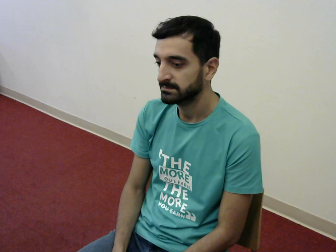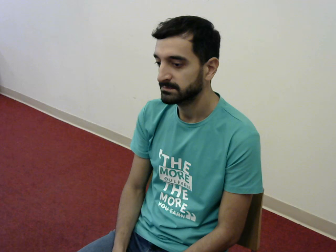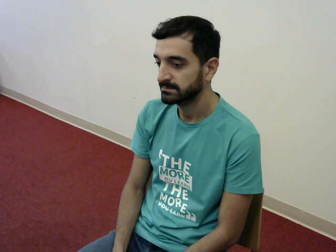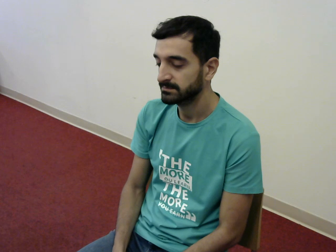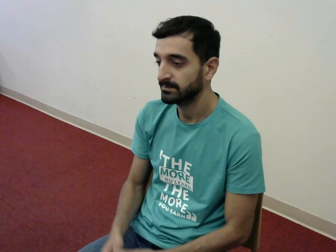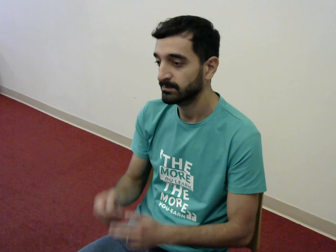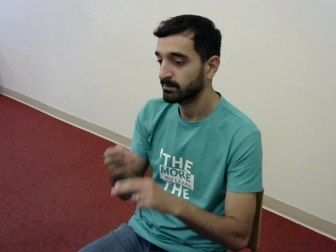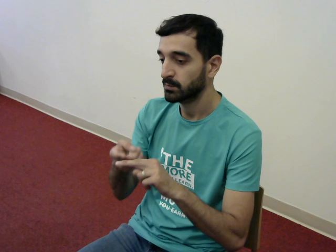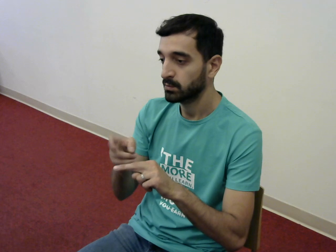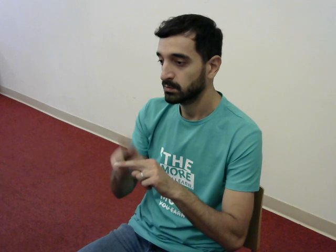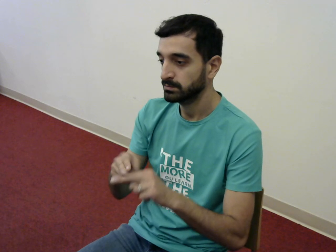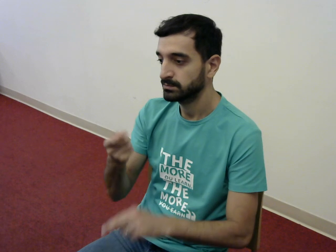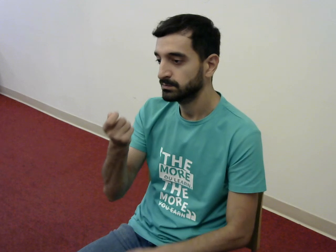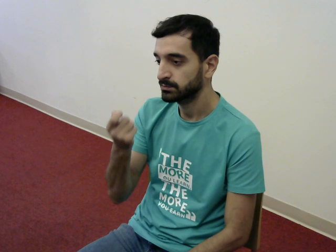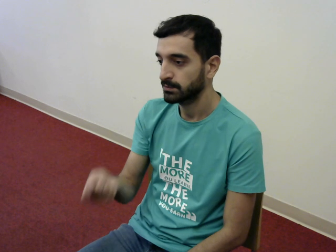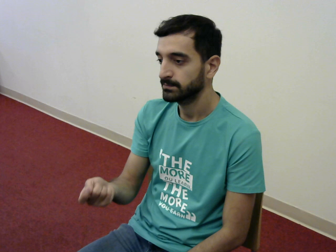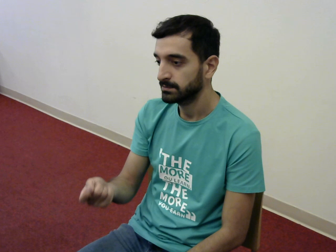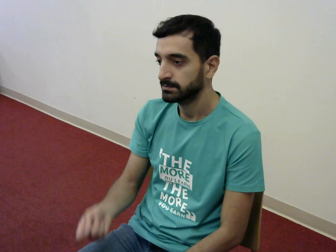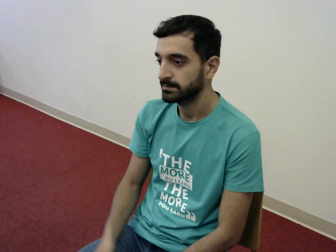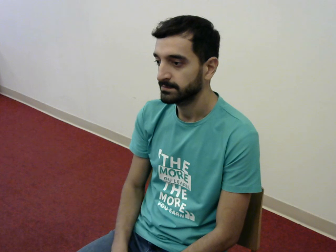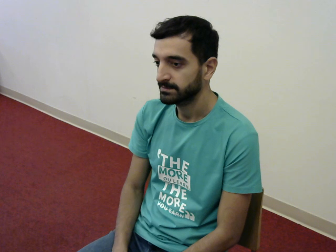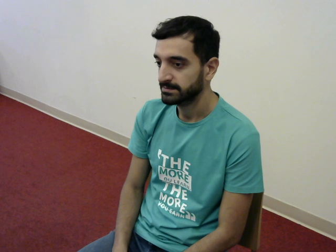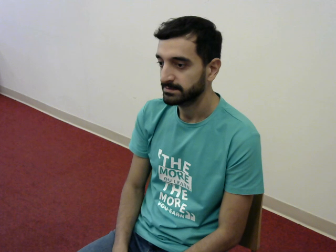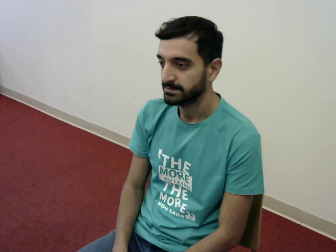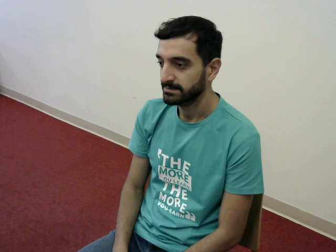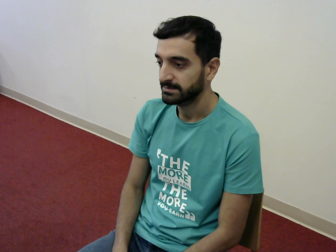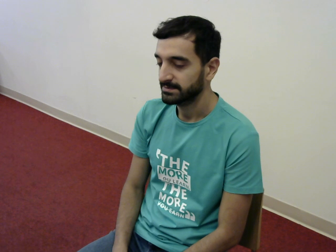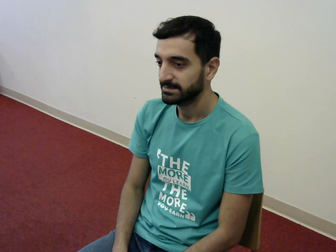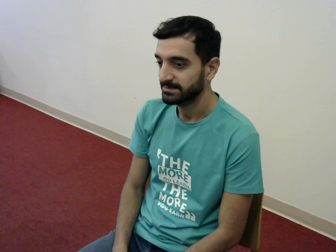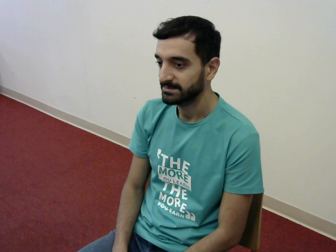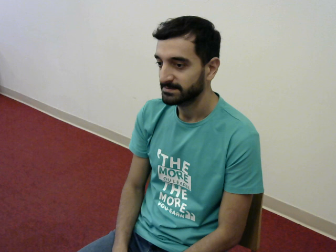Bu ucuzdur